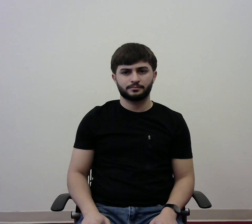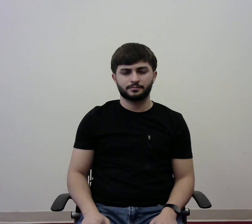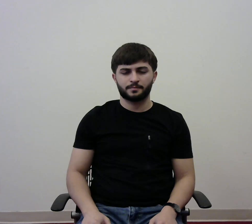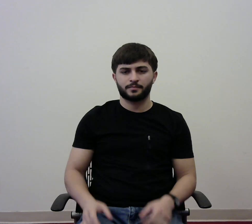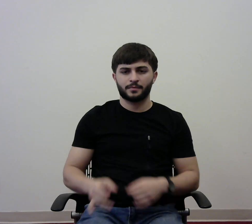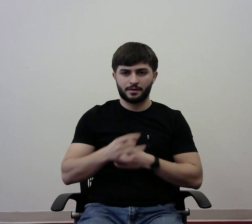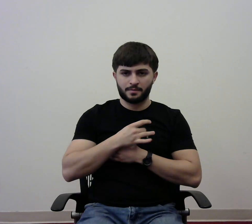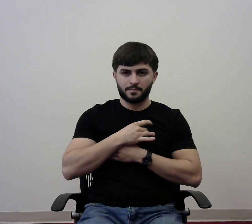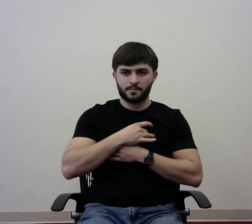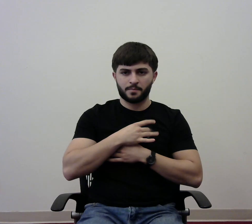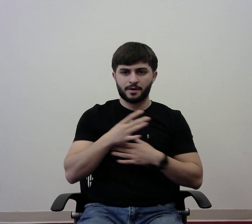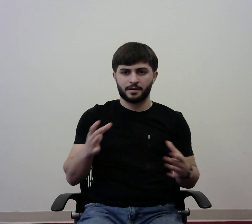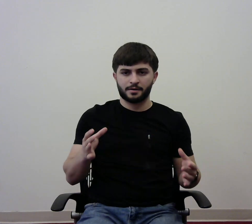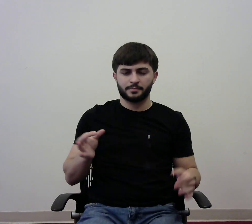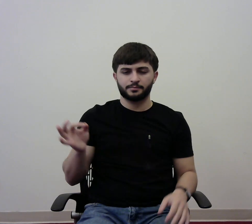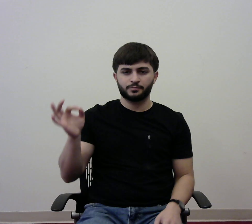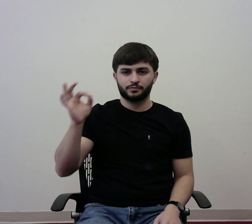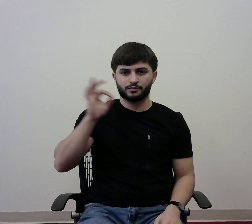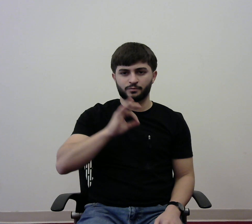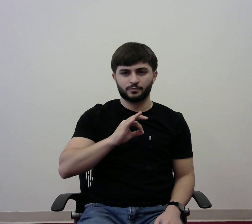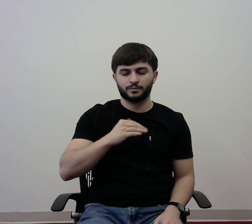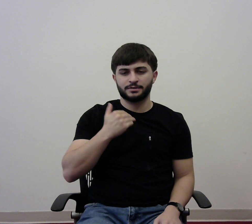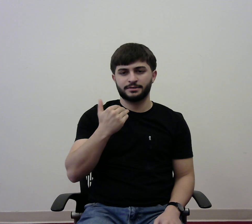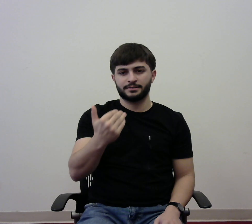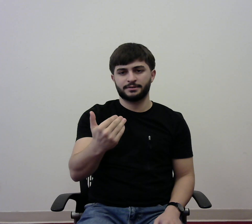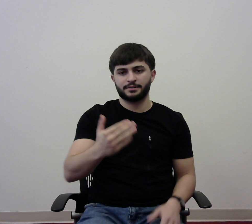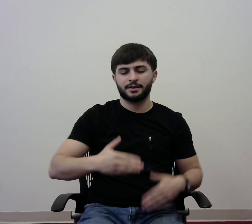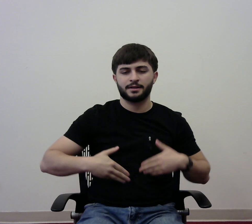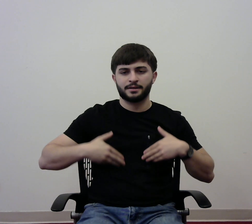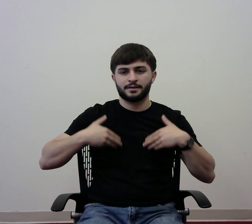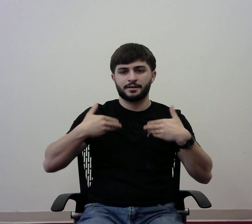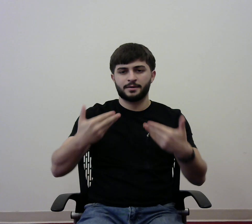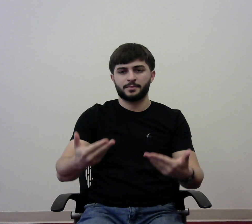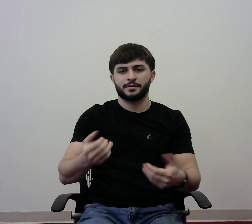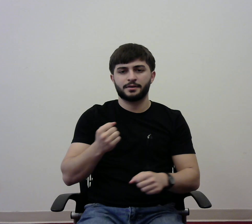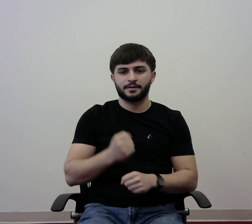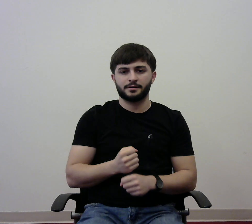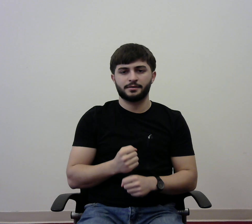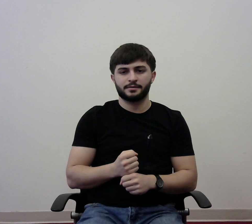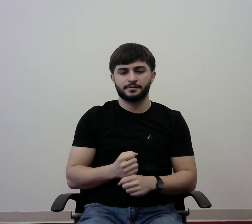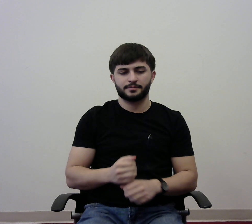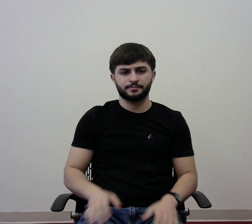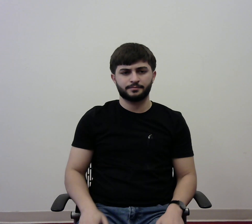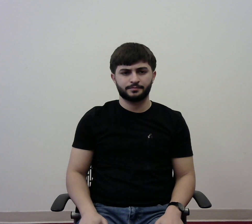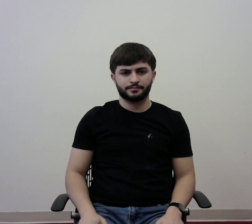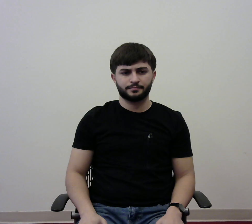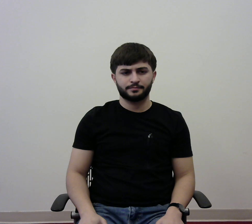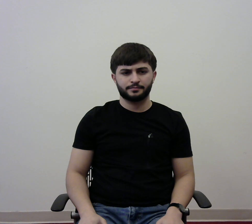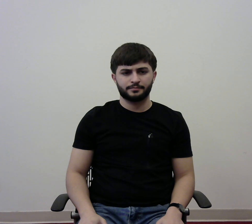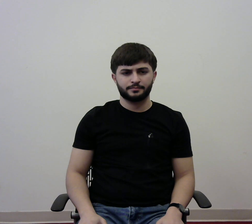Bayram münasibətilə sizi təbrik edirəm